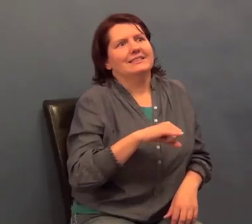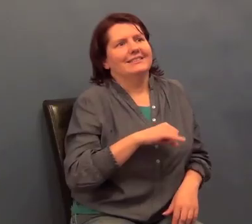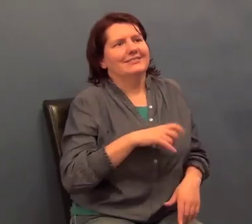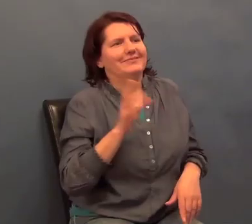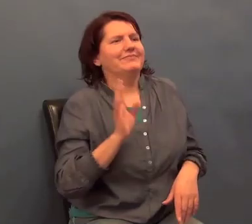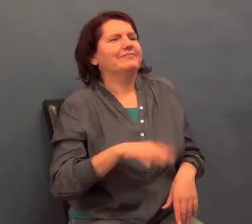Dobra...